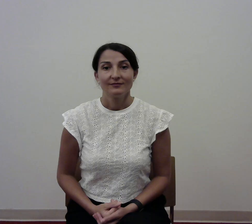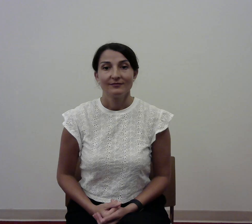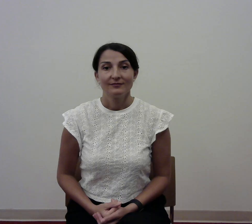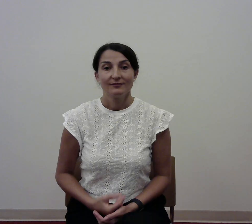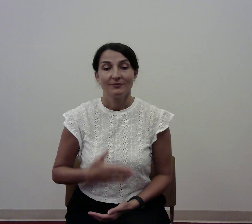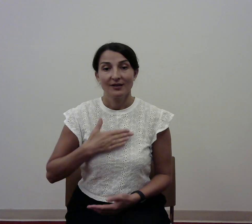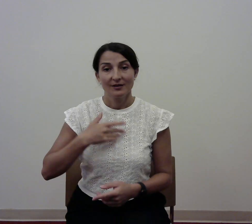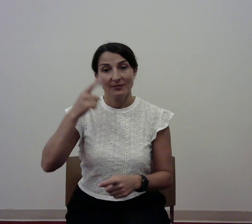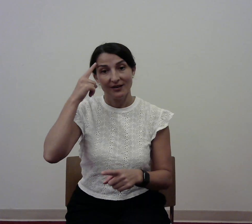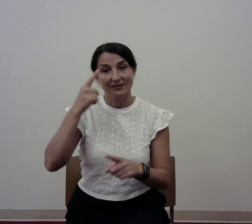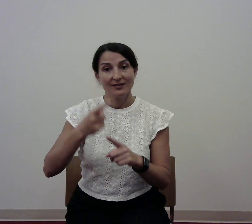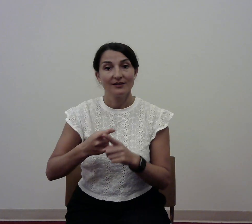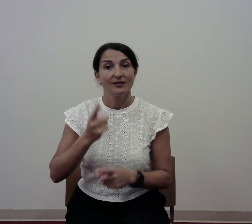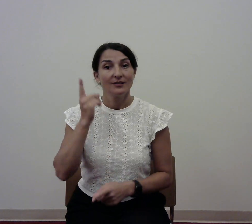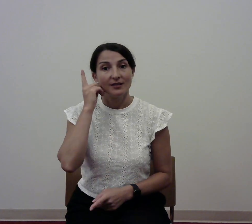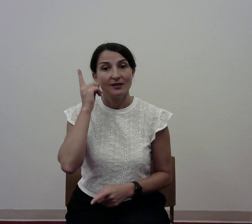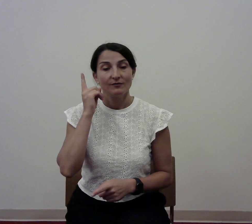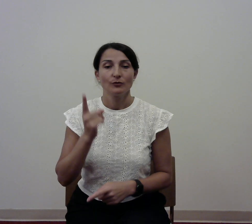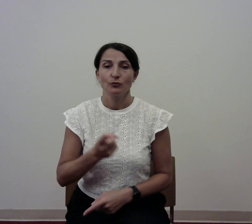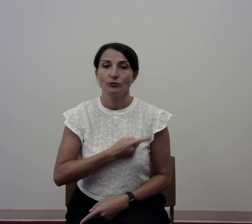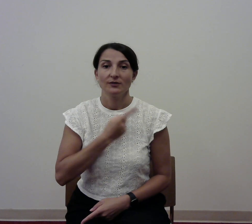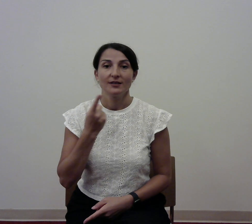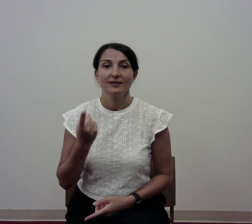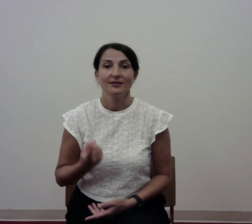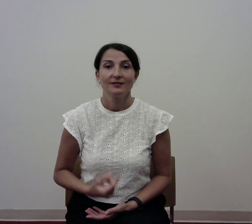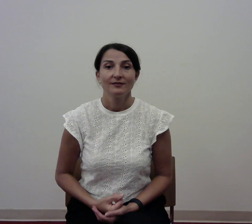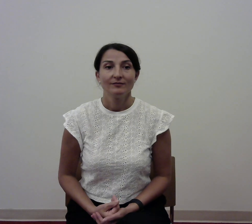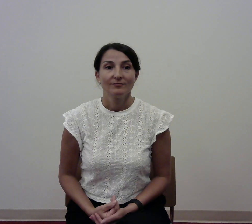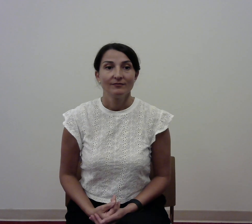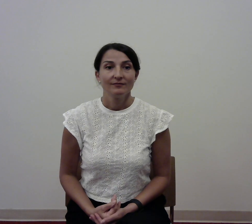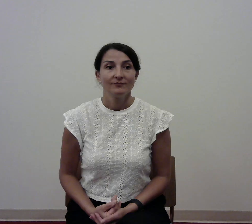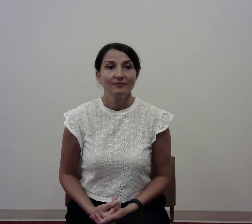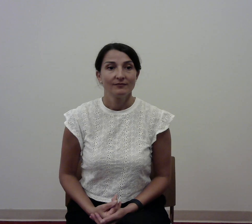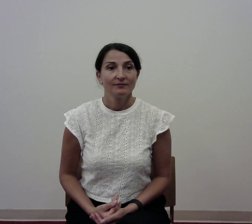Mənim qardaşım telefon ustasıdır